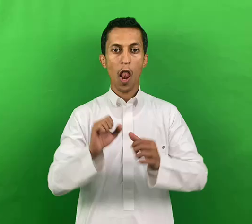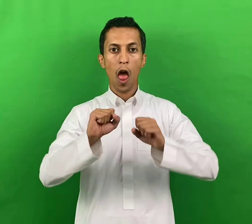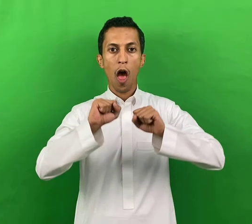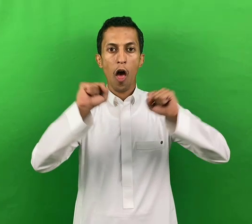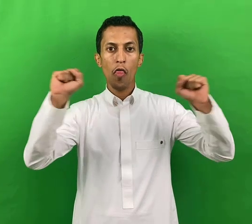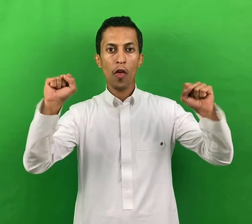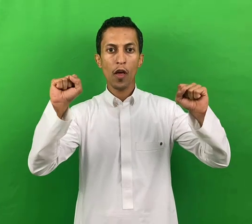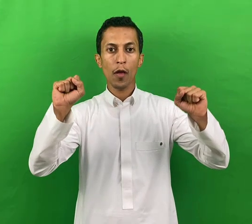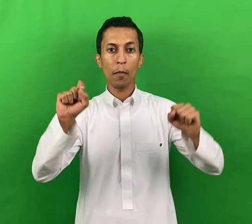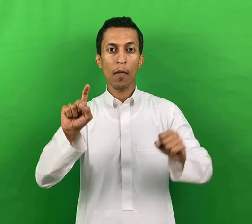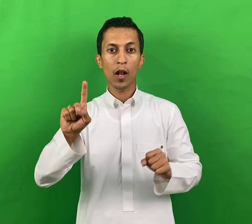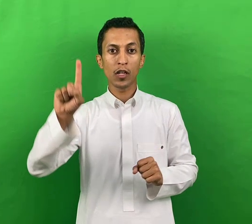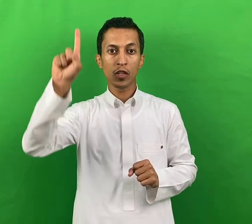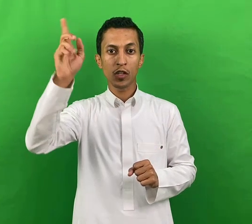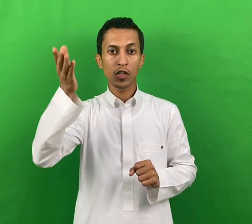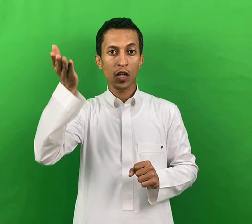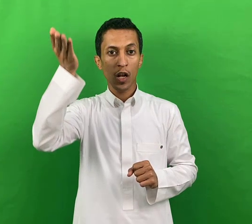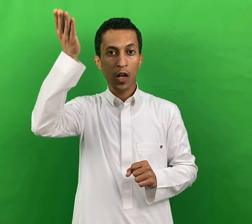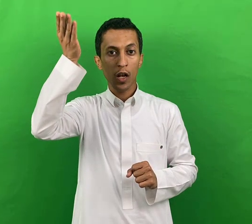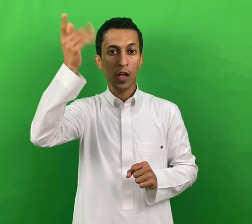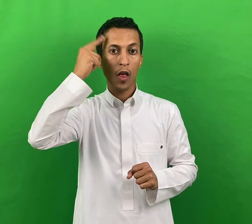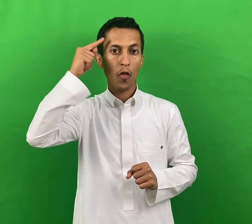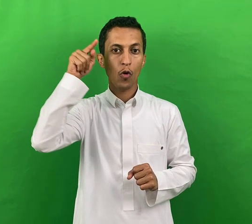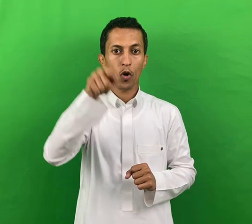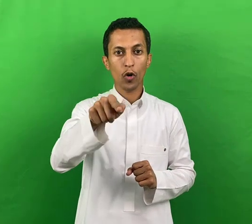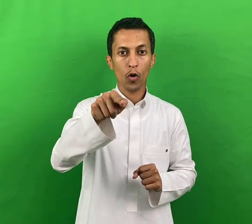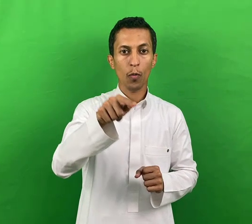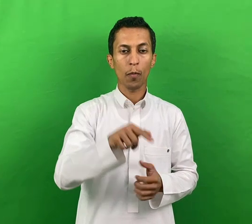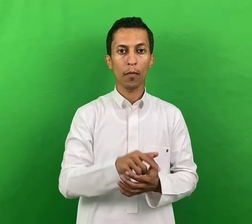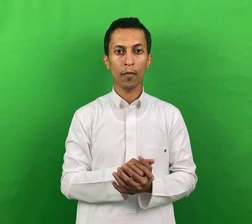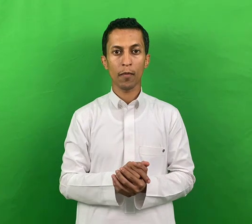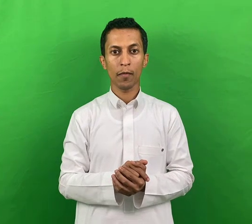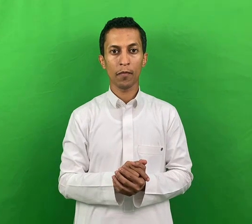العظيم الجليل يذكركم